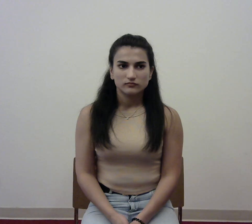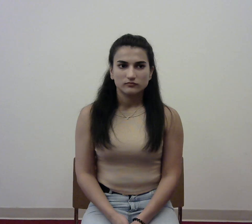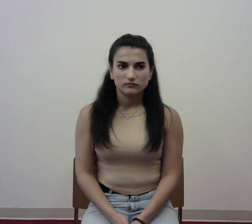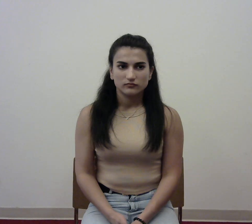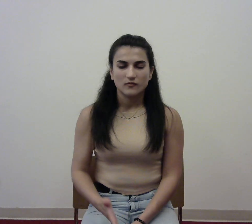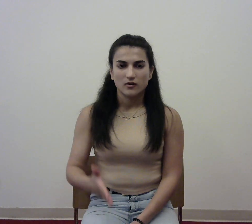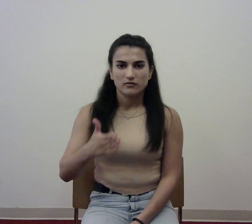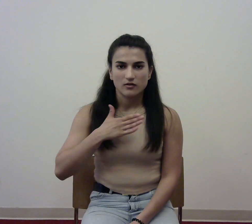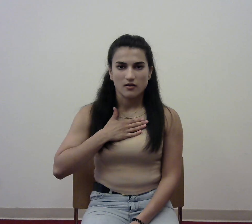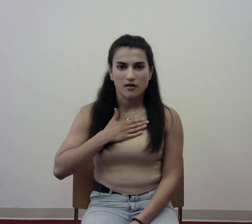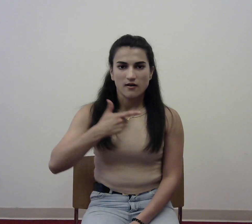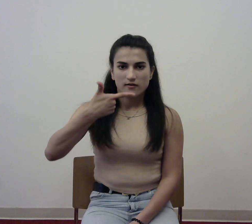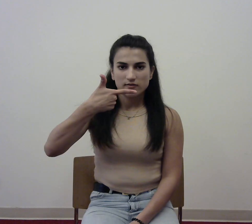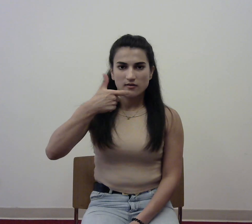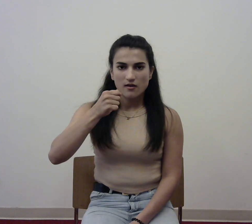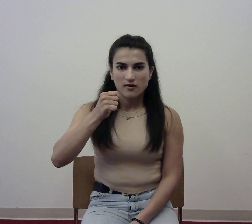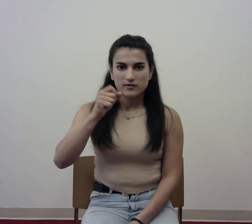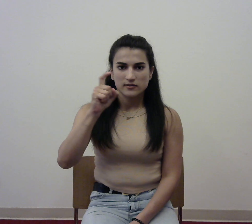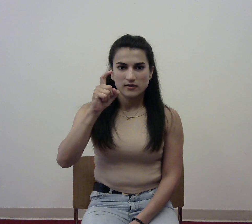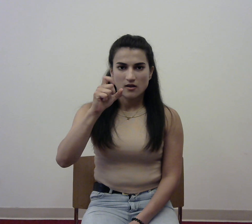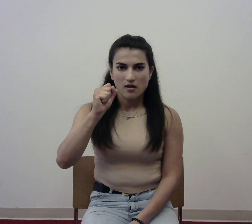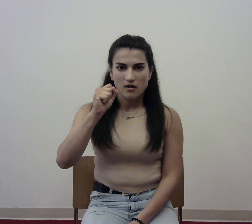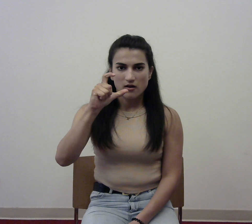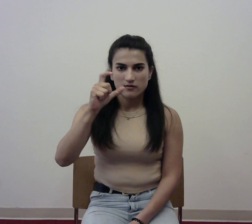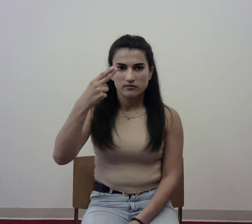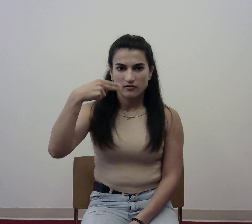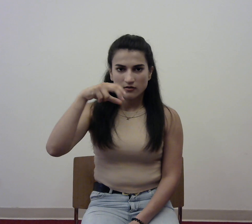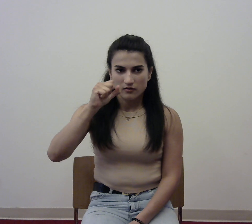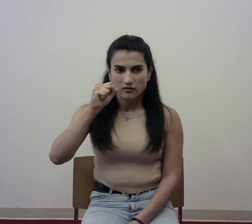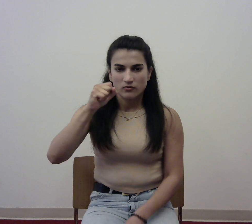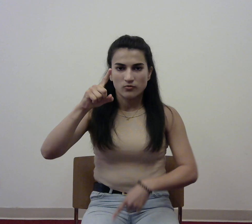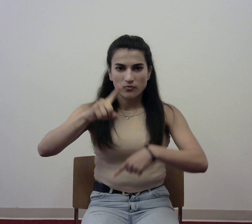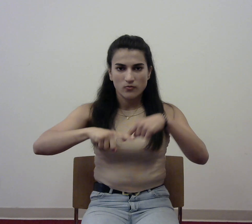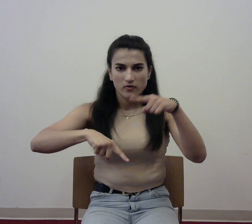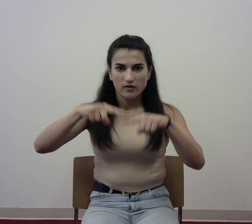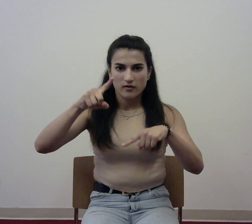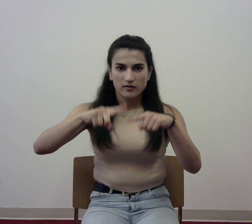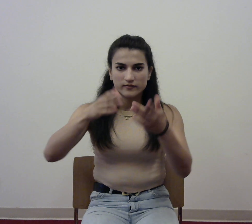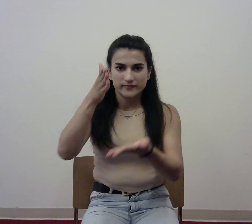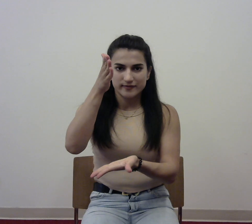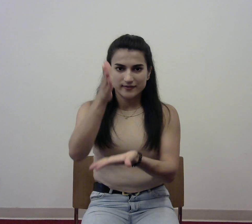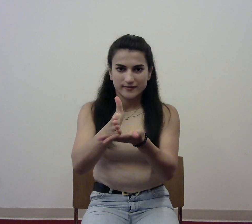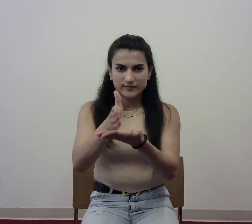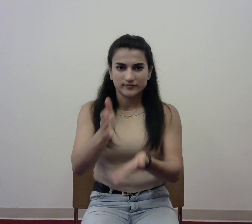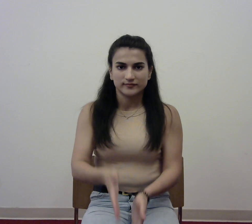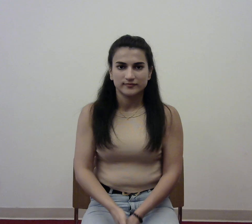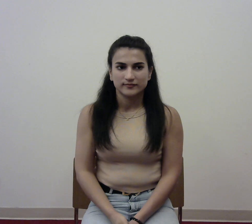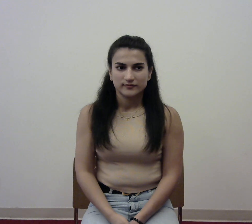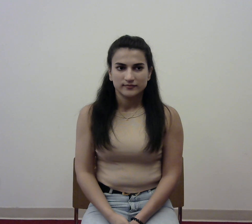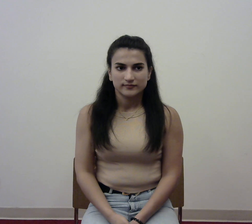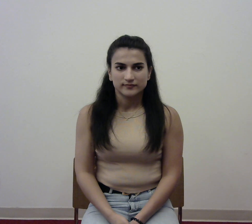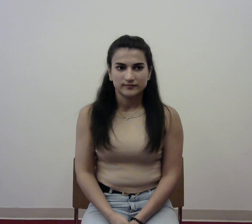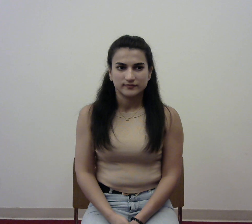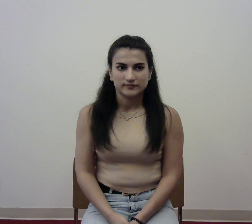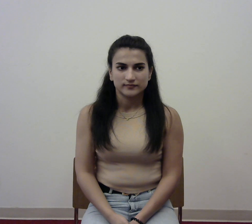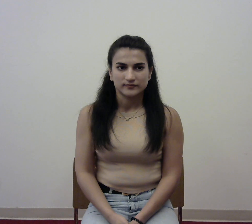Mənim Qazaxda qohumlarım var